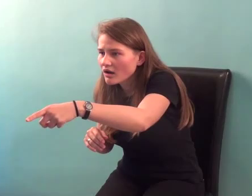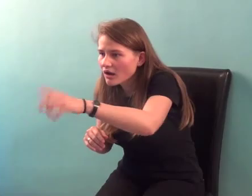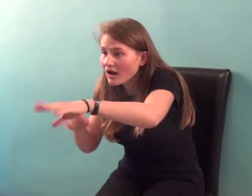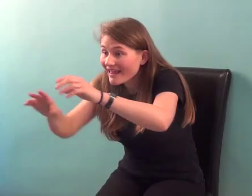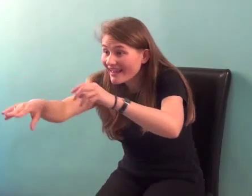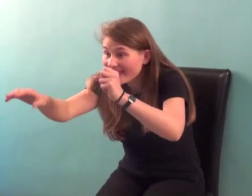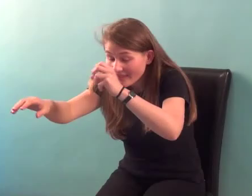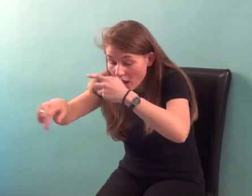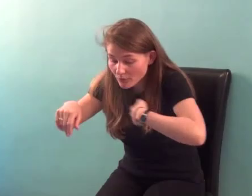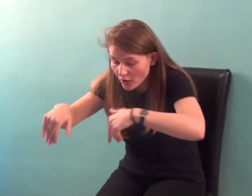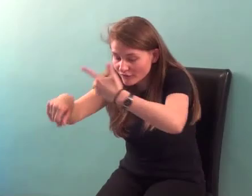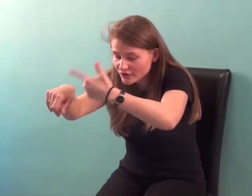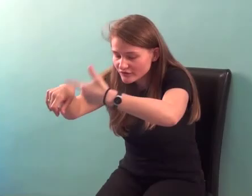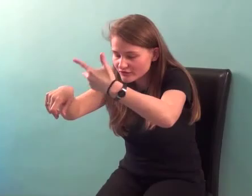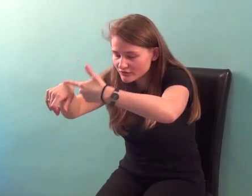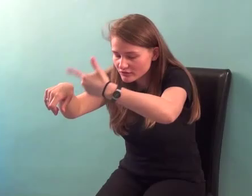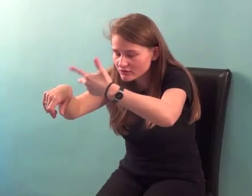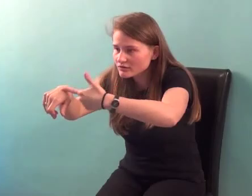Tak, tak, mogę dwudziestego trzeciego.